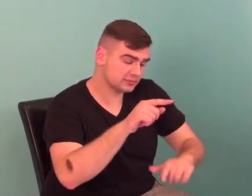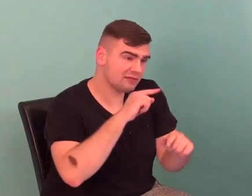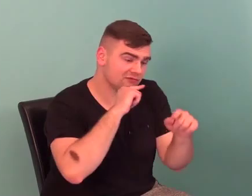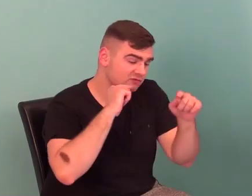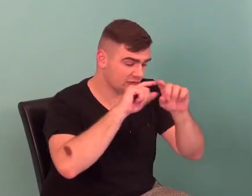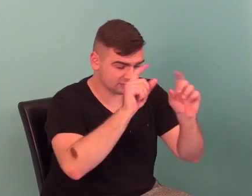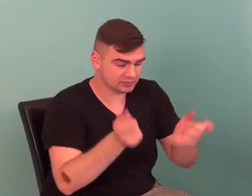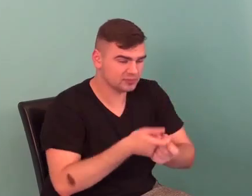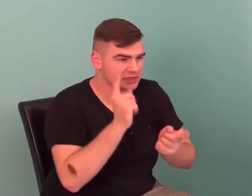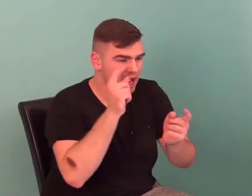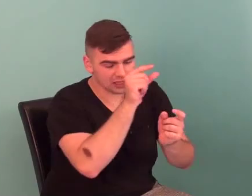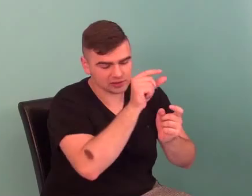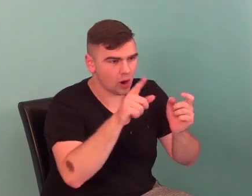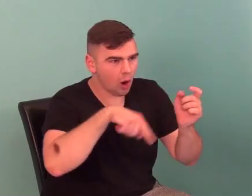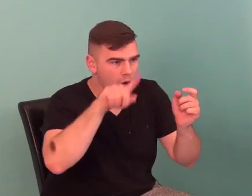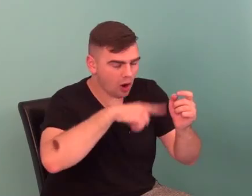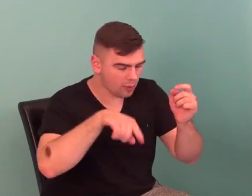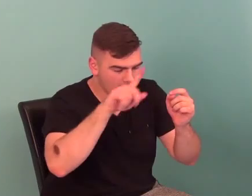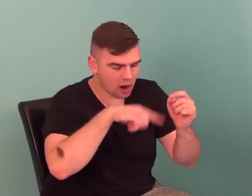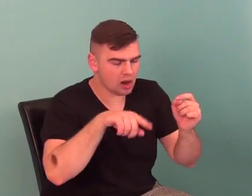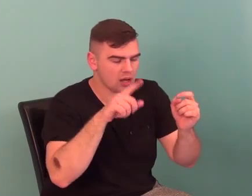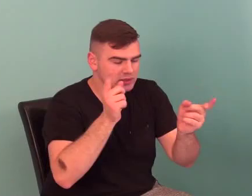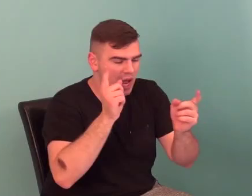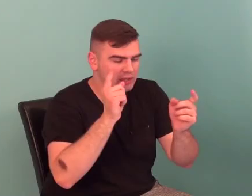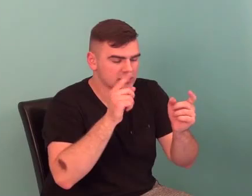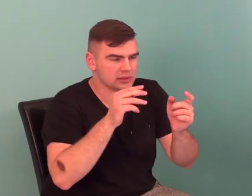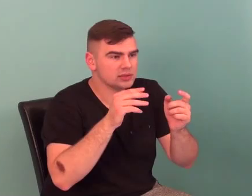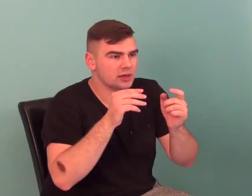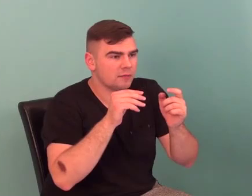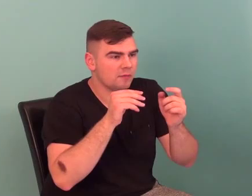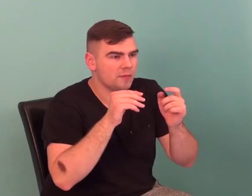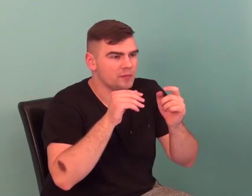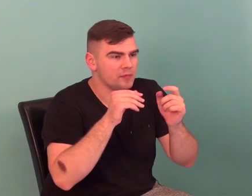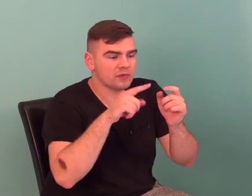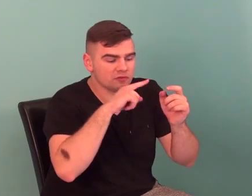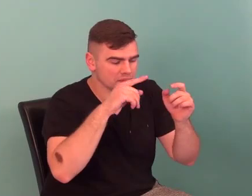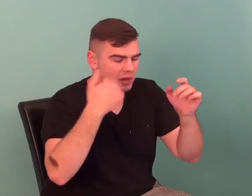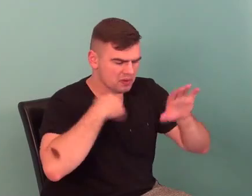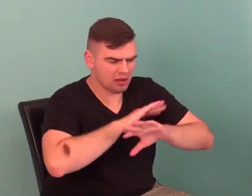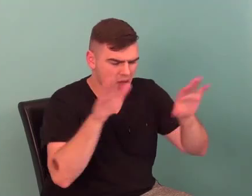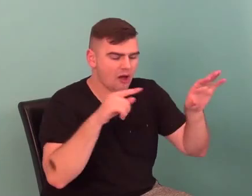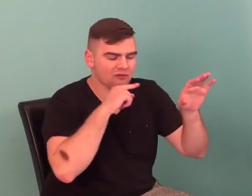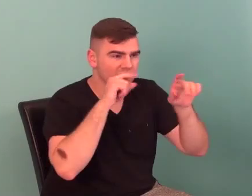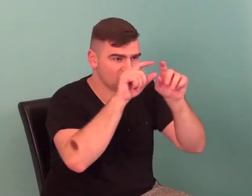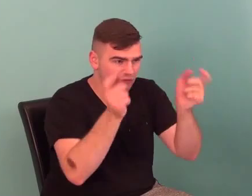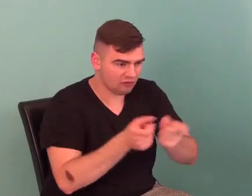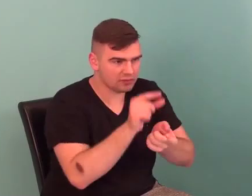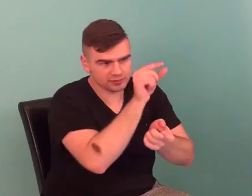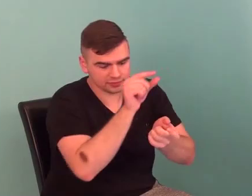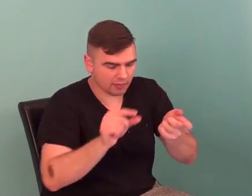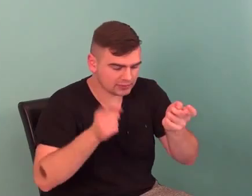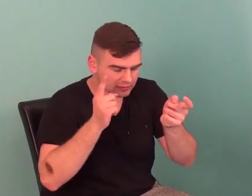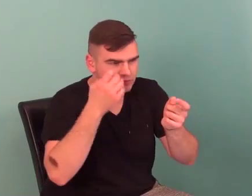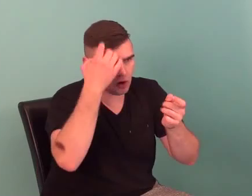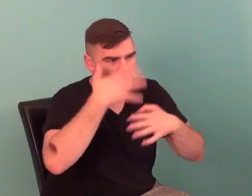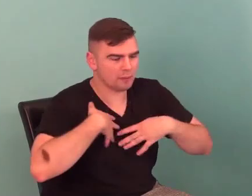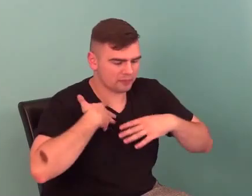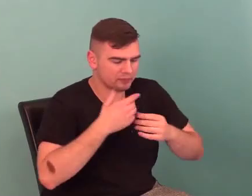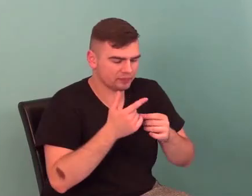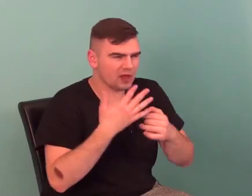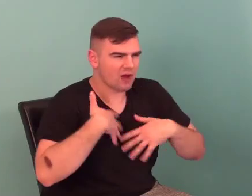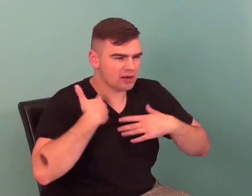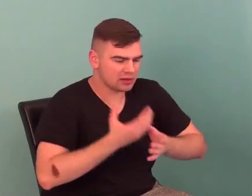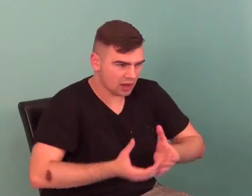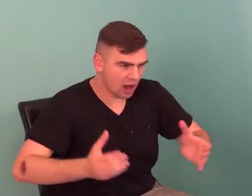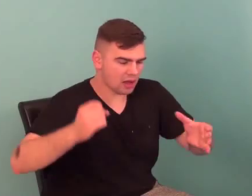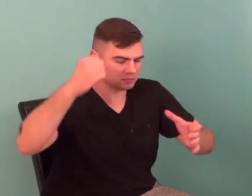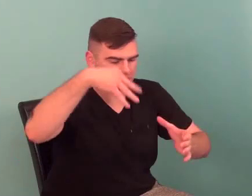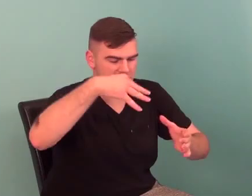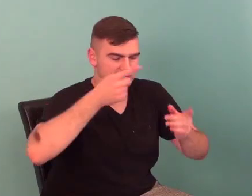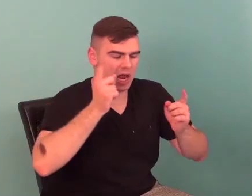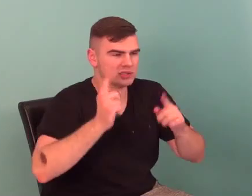Skreślone czerwone koło na białym tle pokazuje, że jest zakaz brania prysznica w wannie.